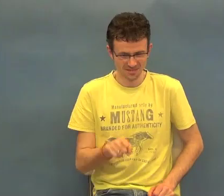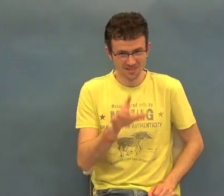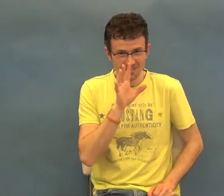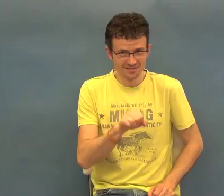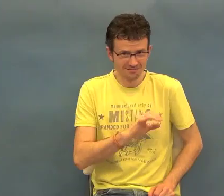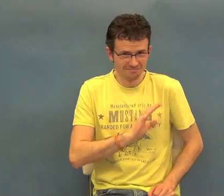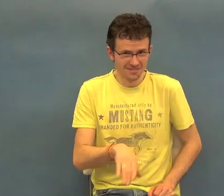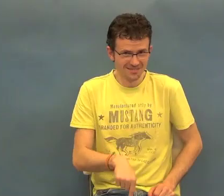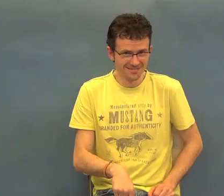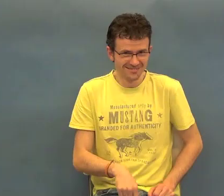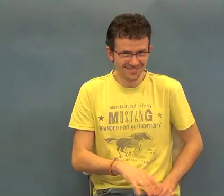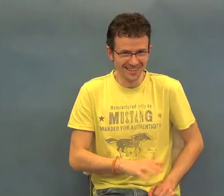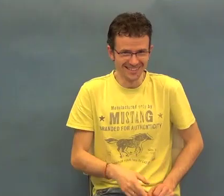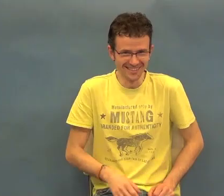Nie spotkałem czegoś takiego.